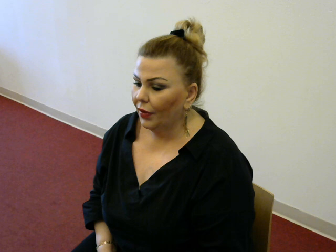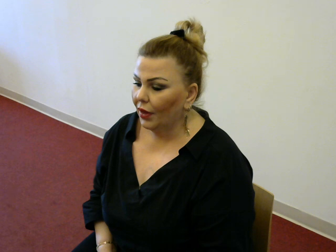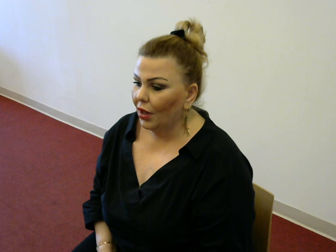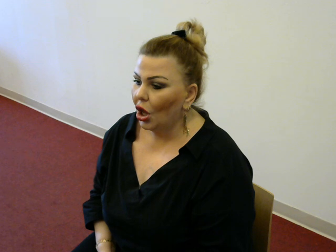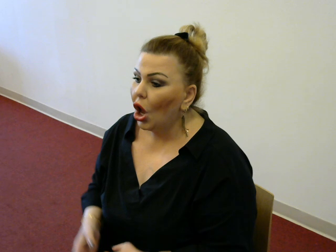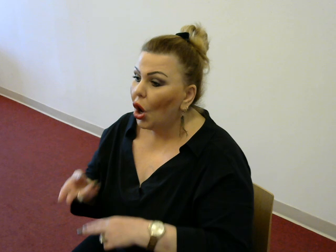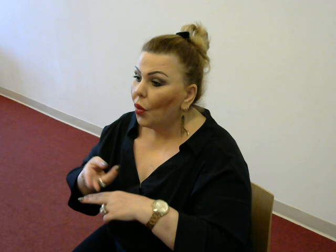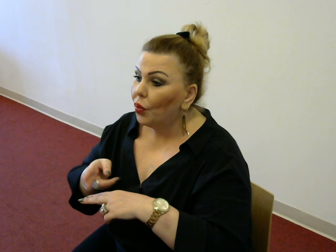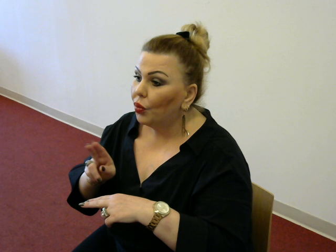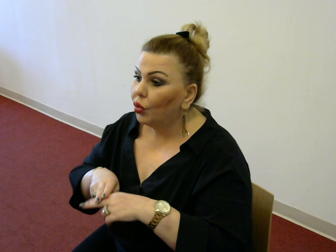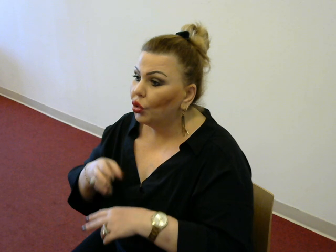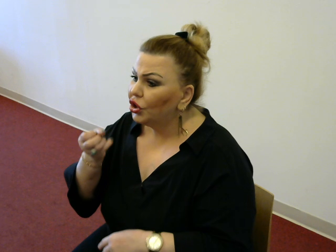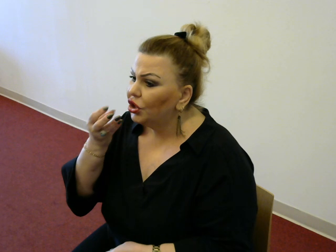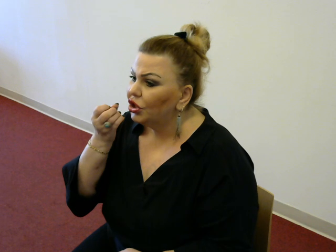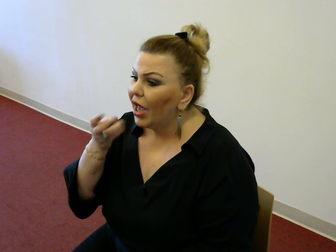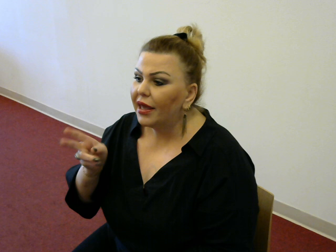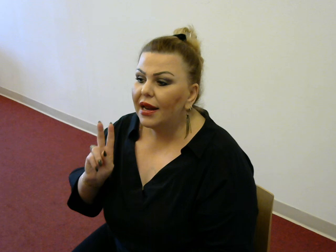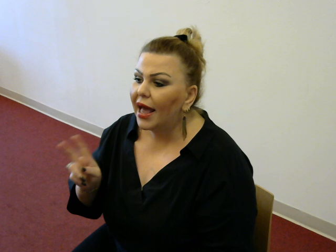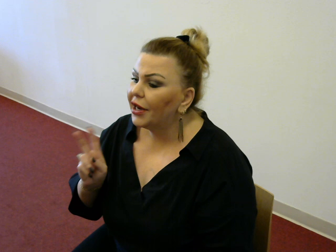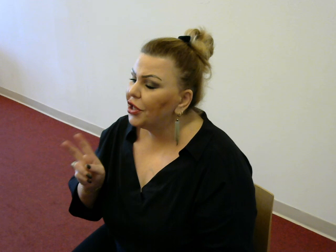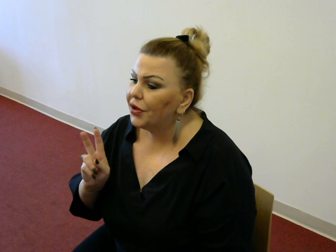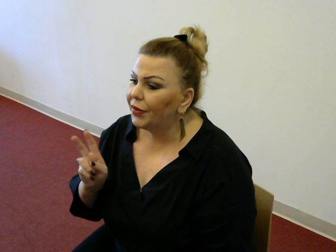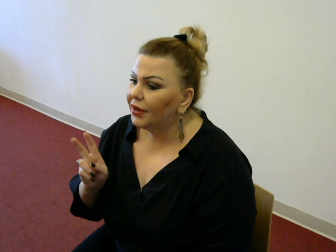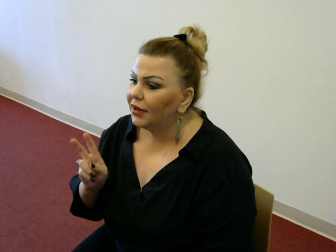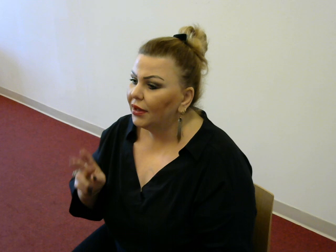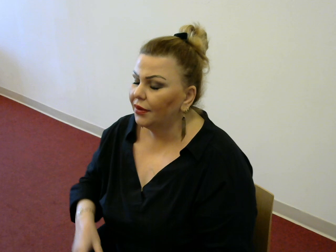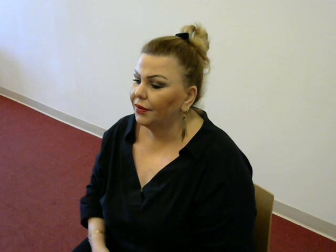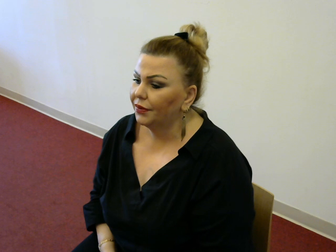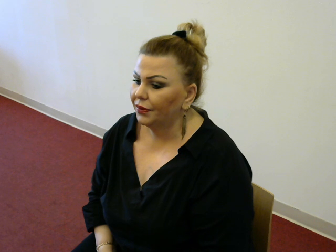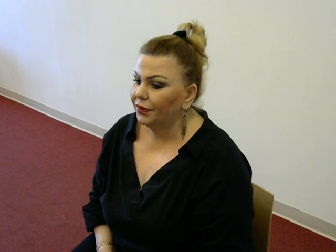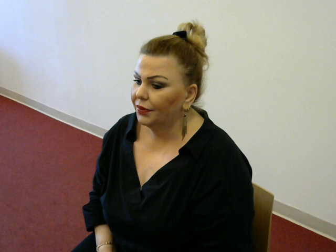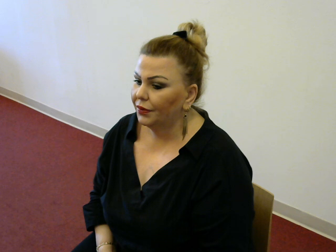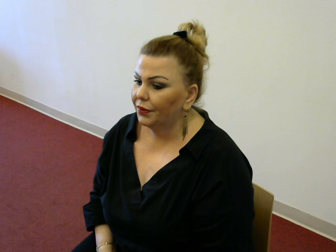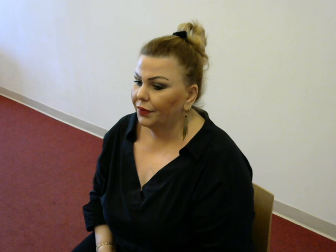Bu çiçəklər kimindir?